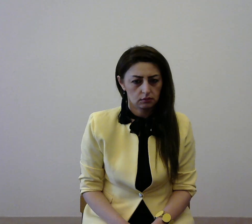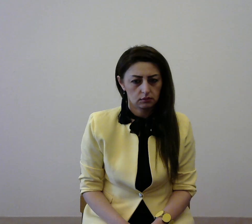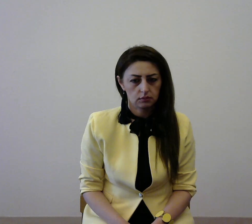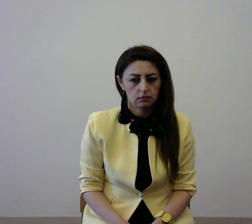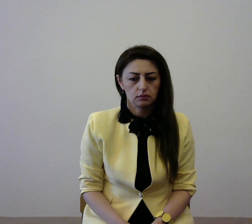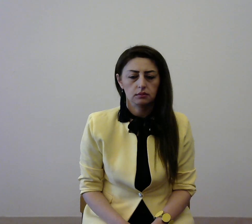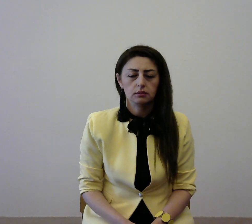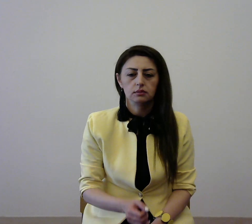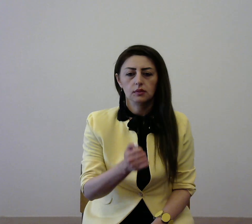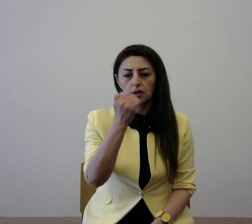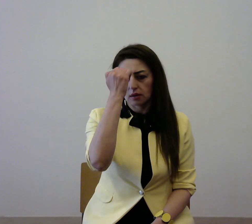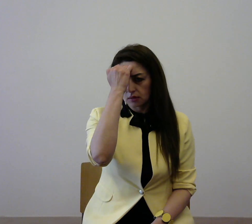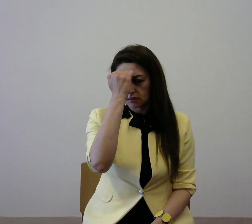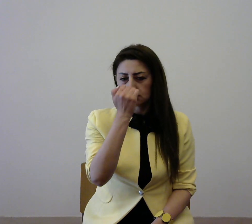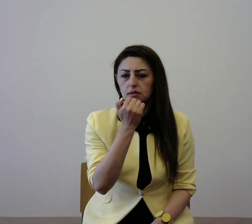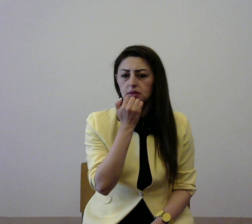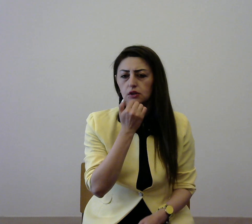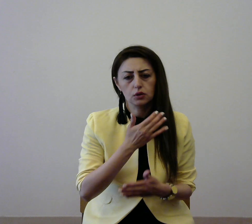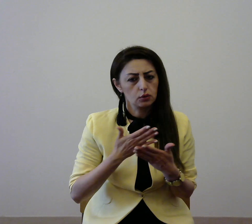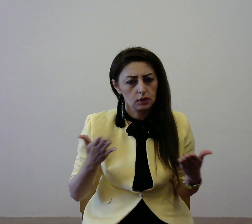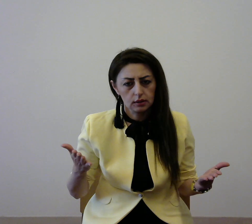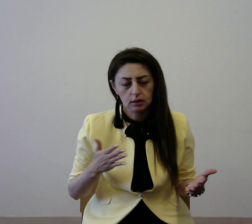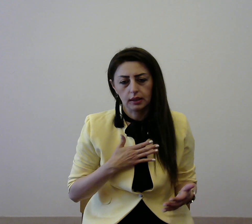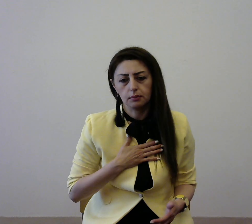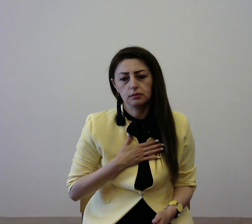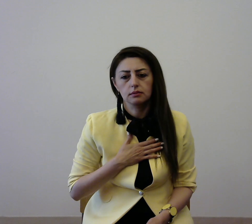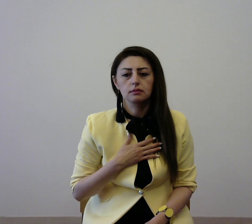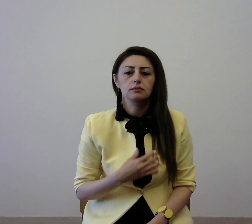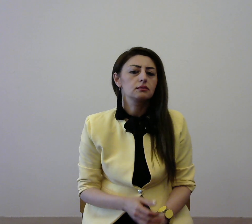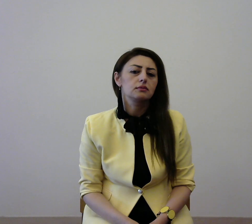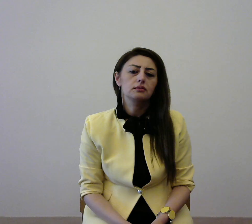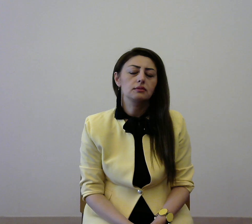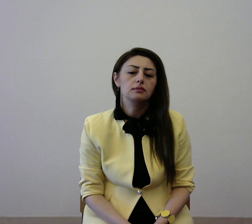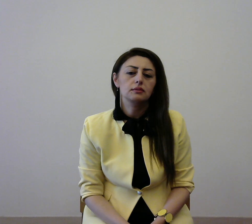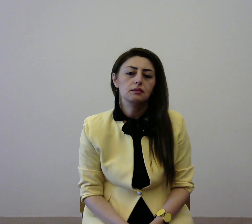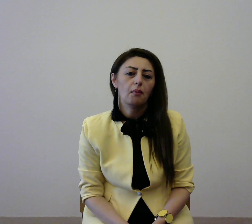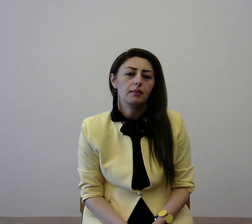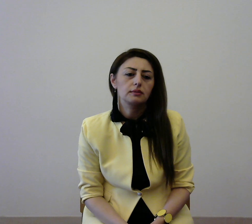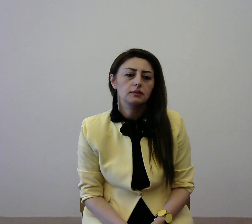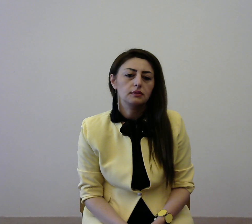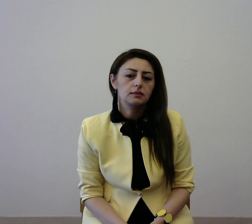Təşəkkür edirəm